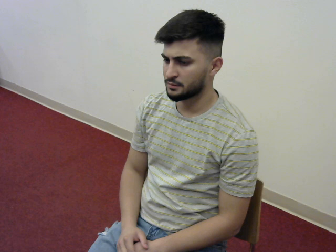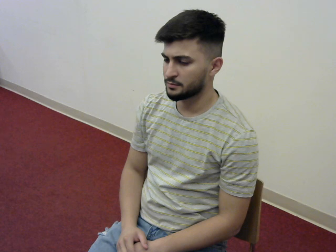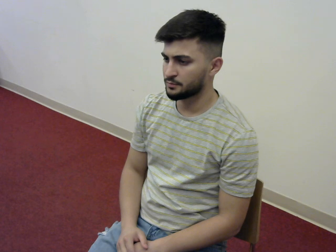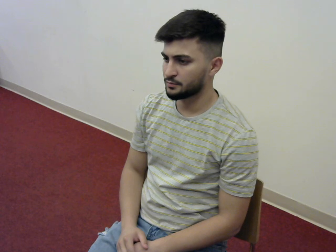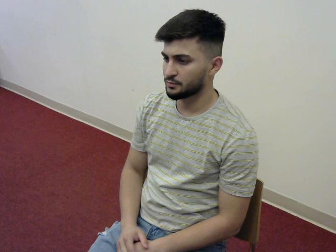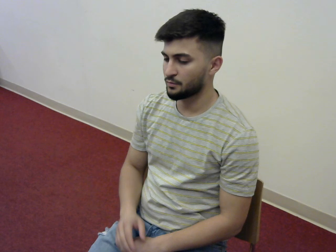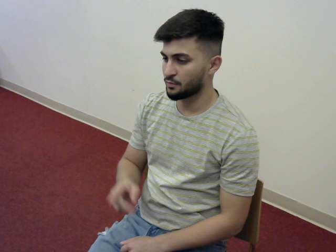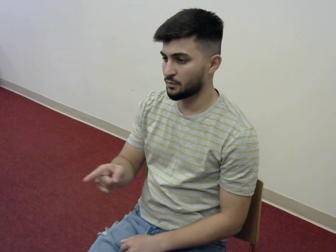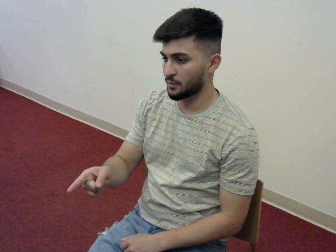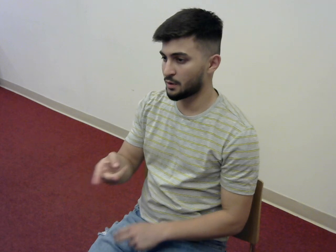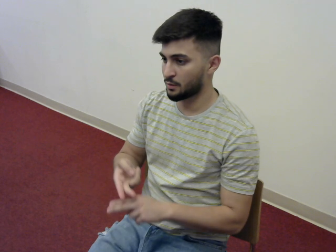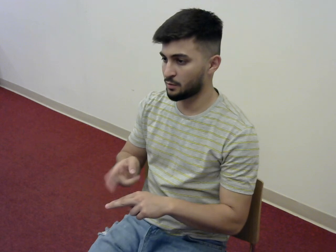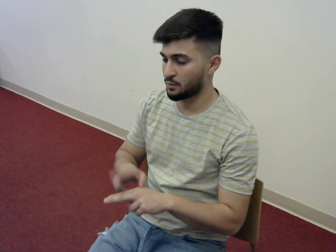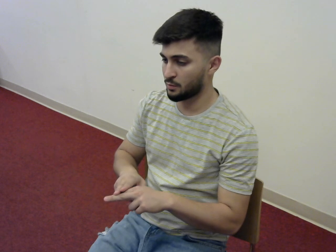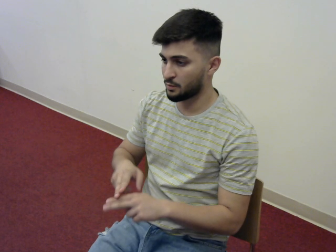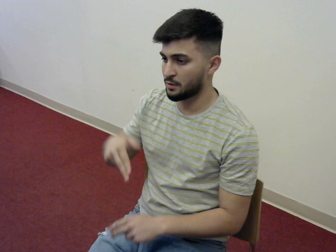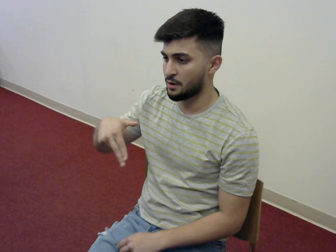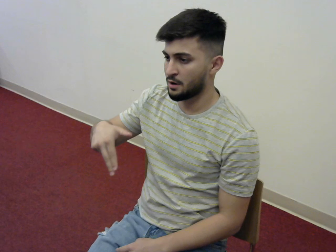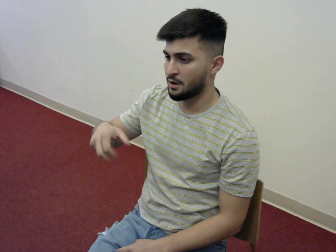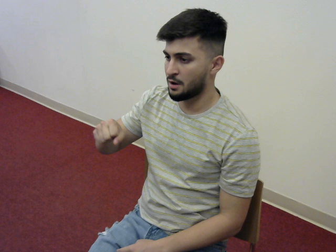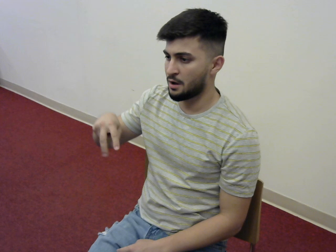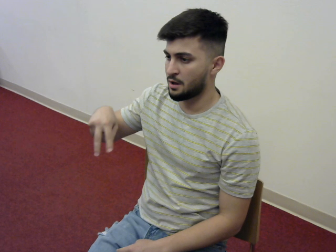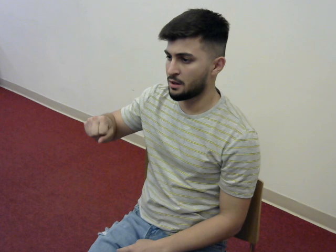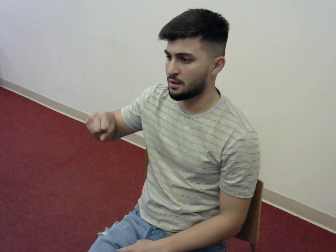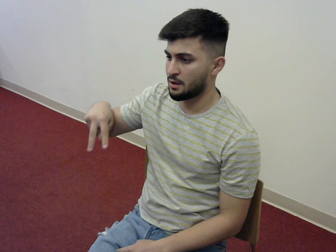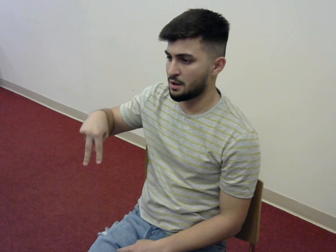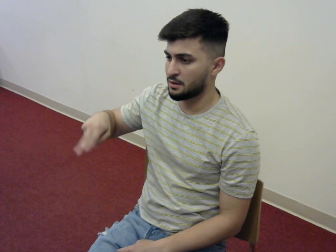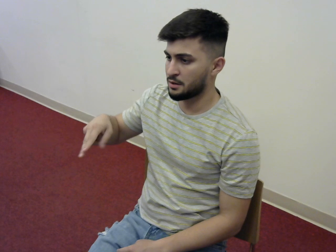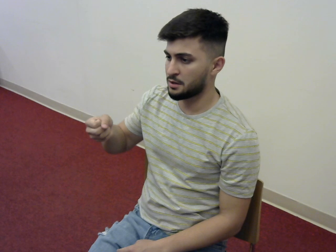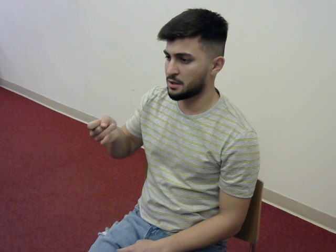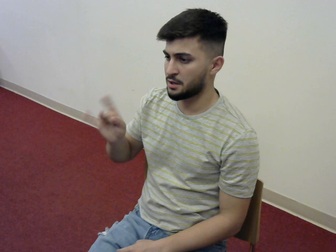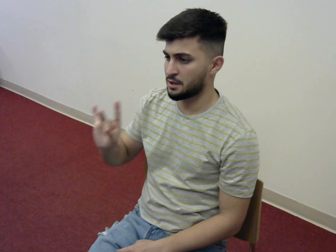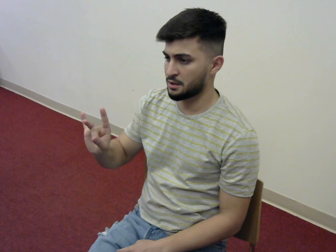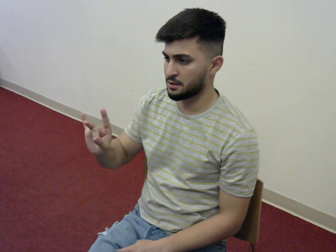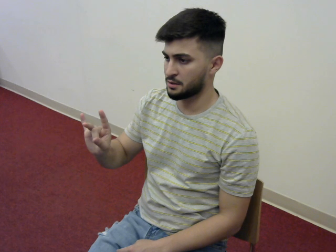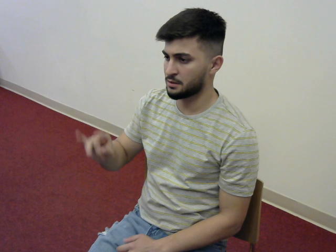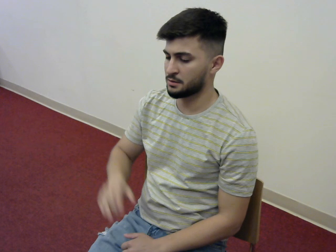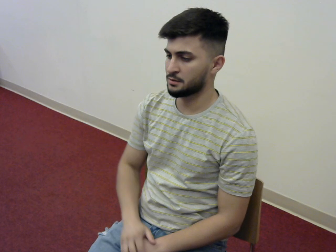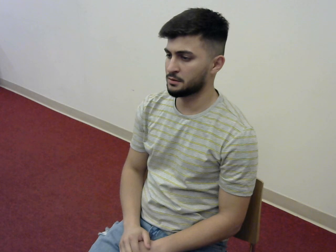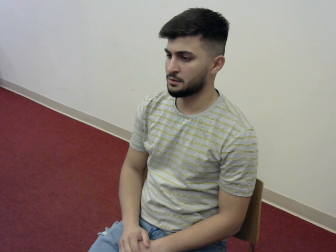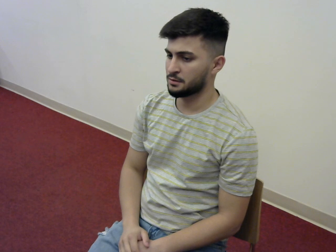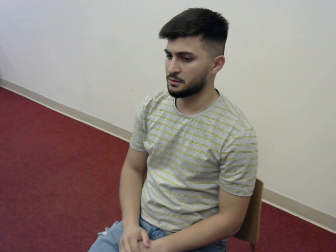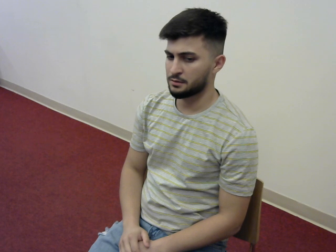Bu halaldır?